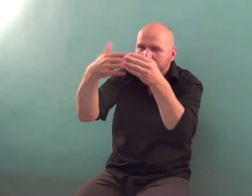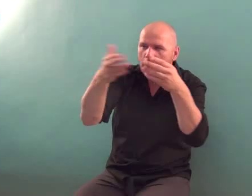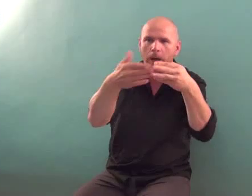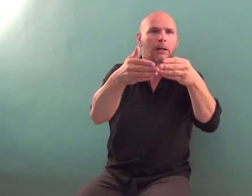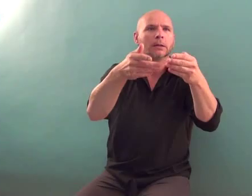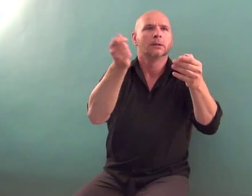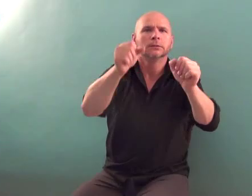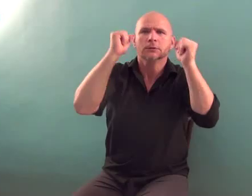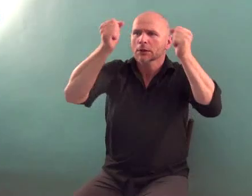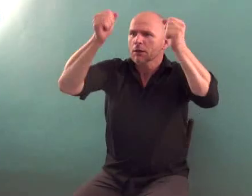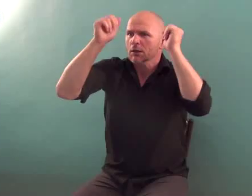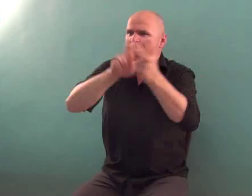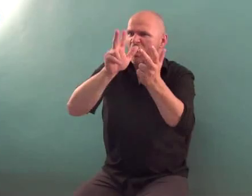Walą w drzwi z całych sił.